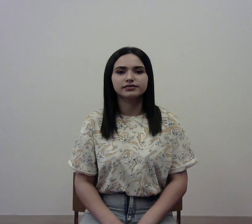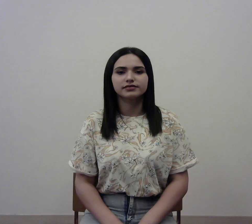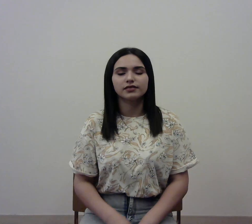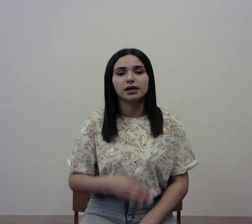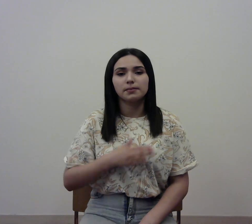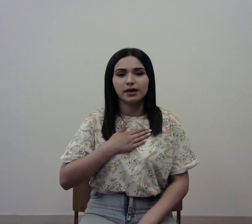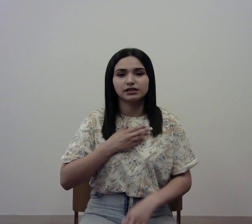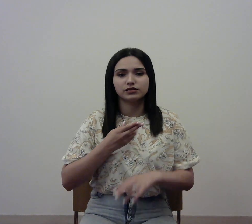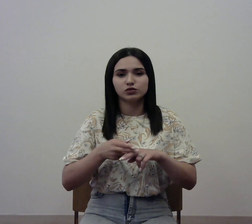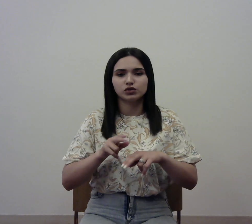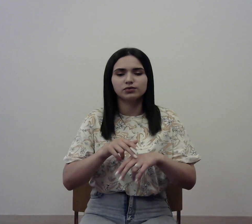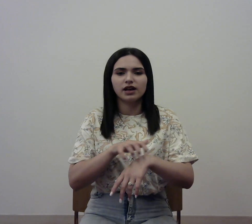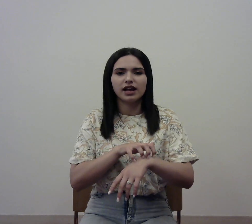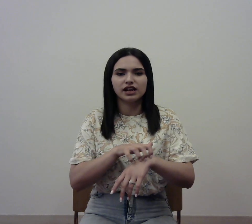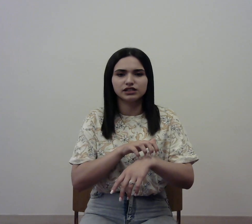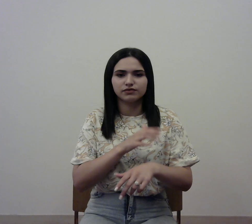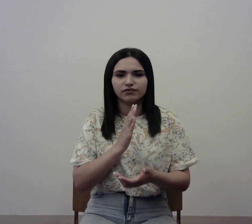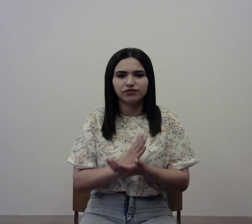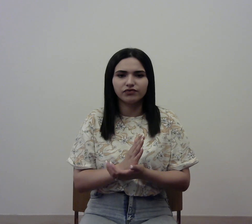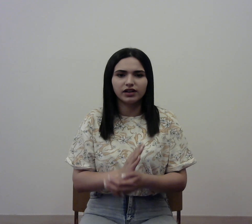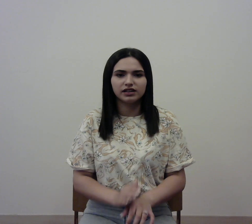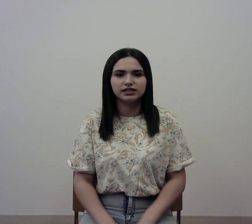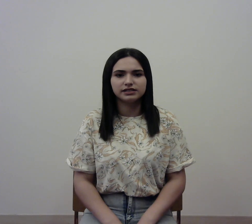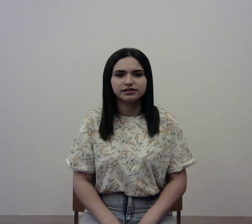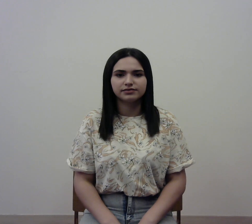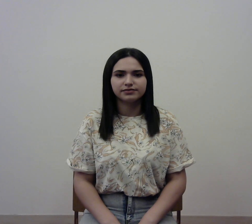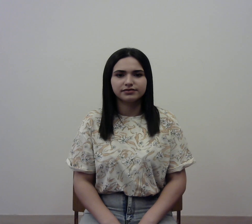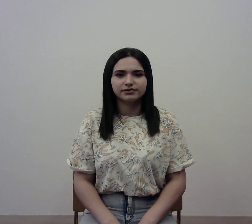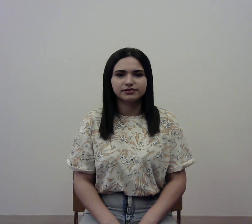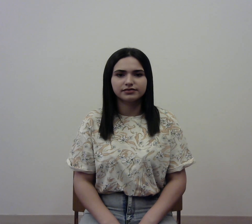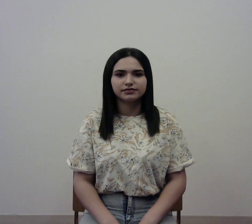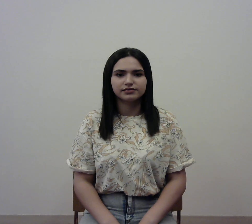Mənim buna alergiyam var